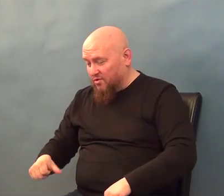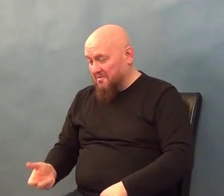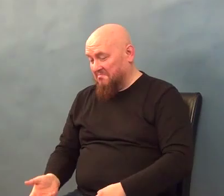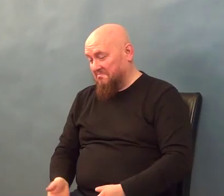Aha.